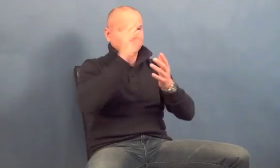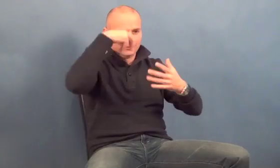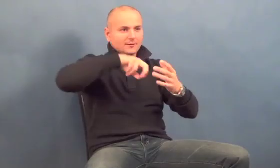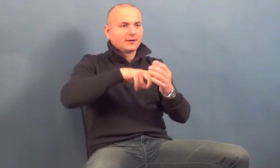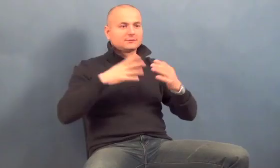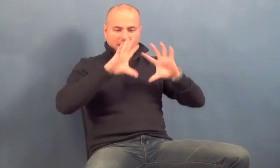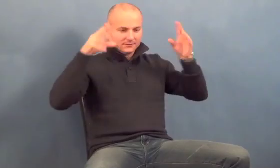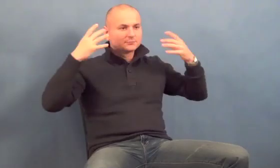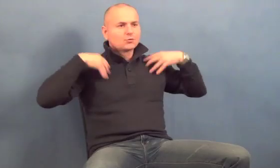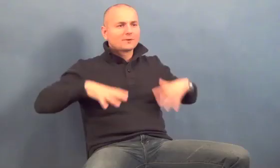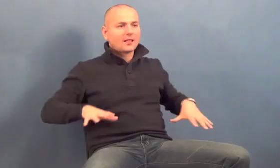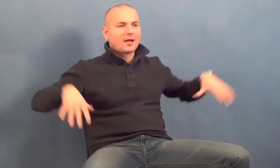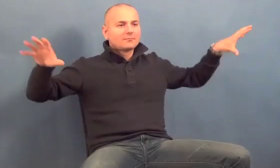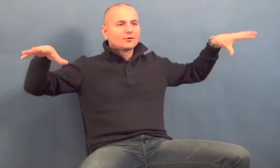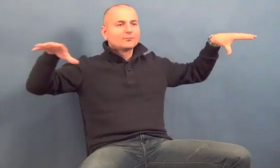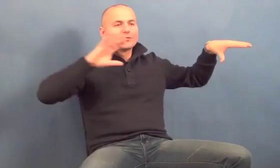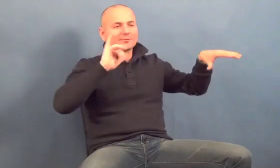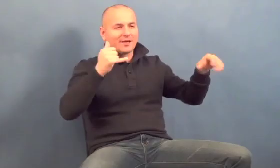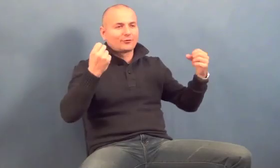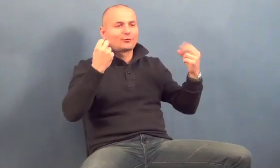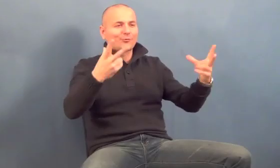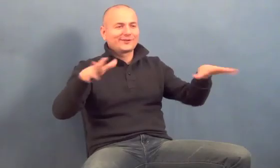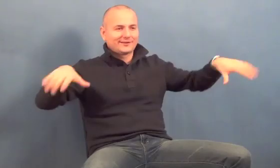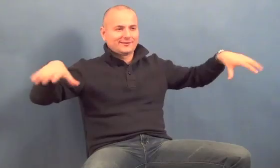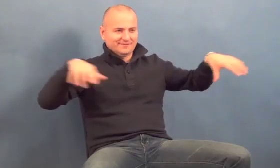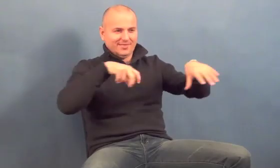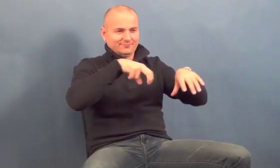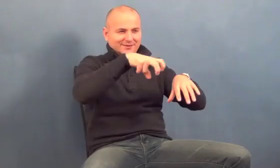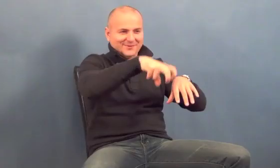Wszedł w nich i przyodział się w kombinezon, który potem wyglądał jak duch.